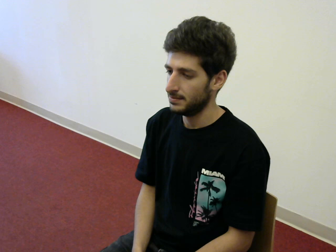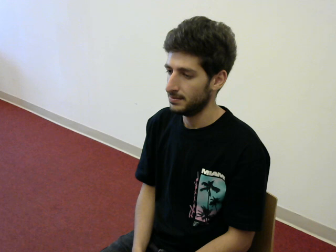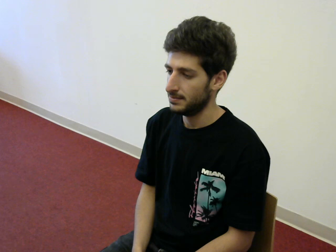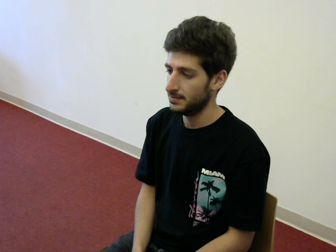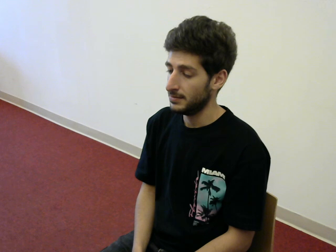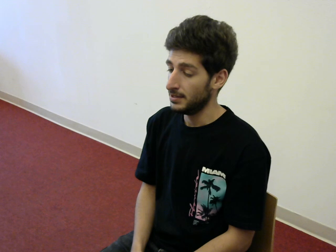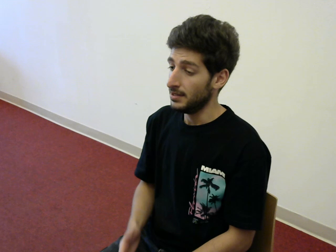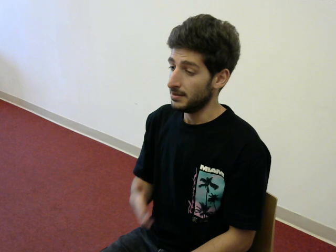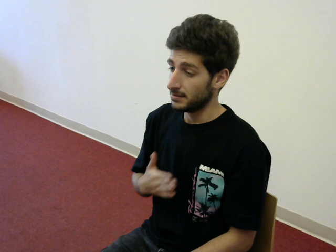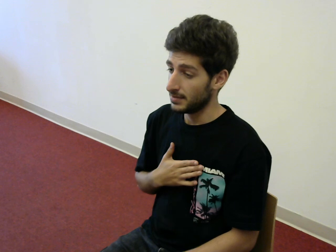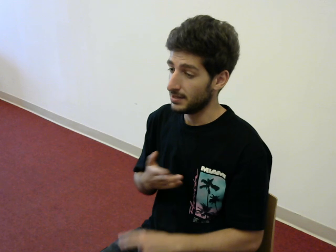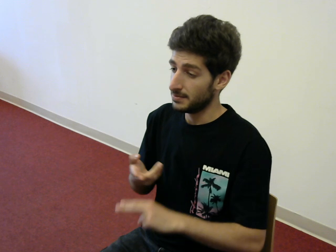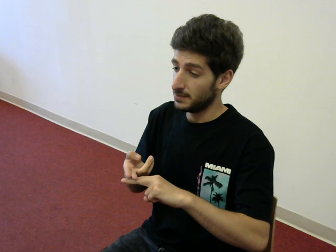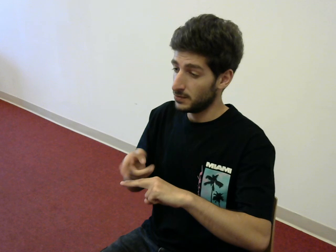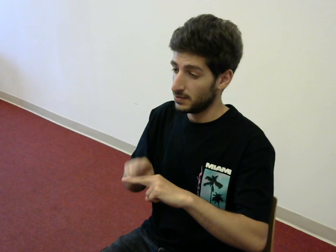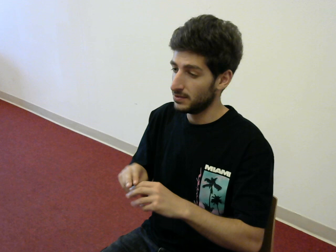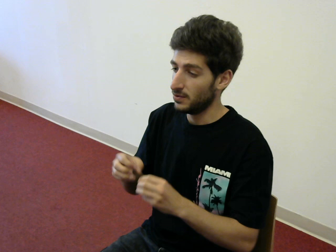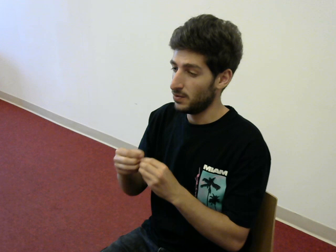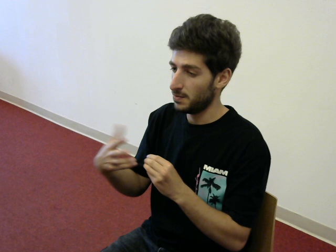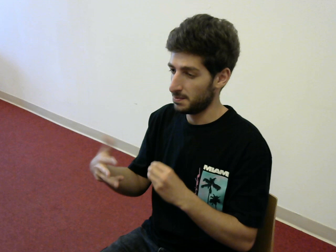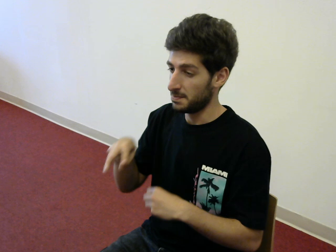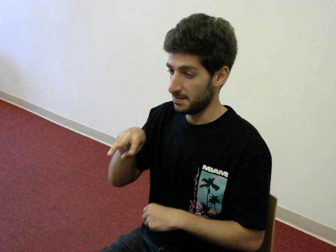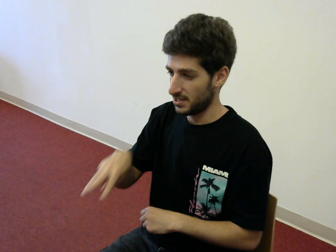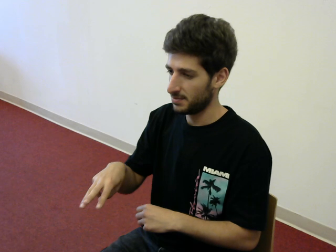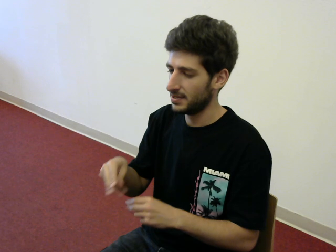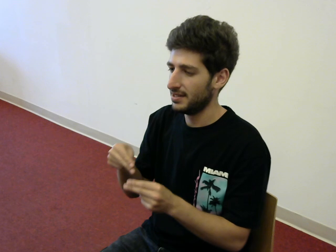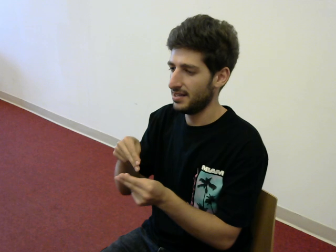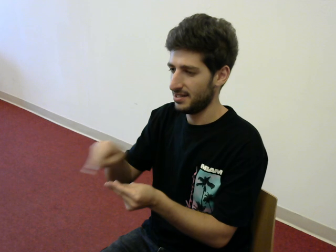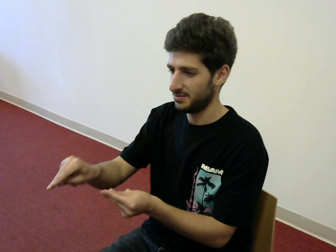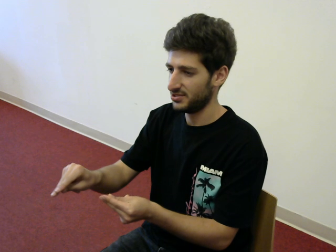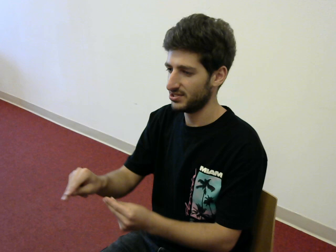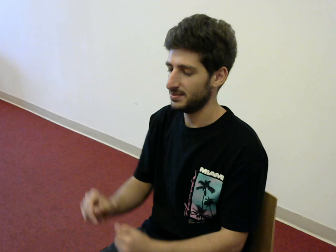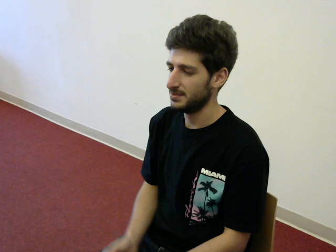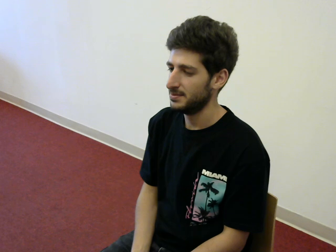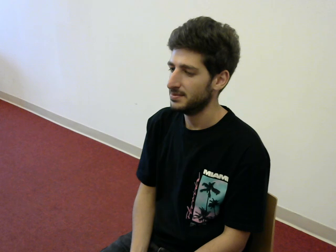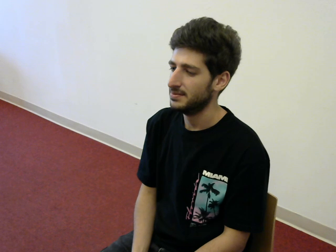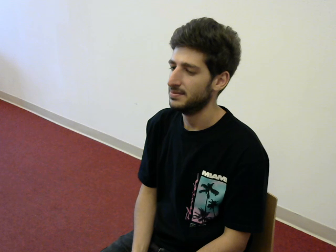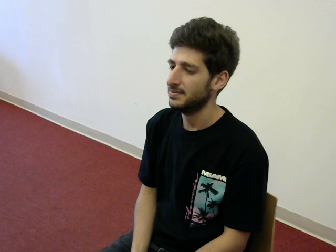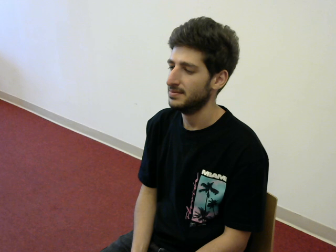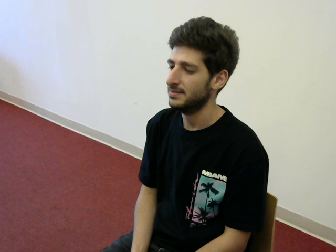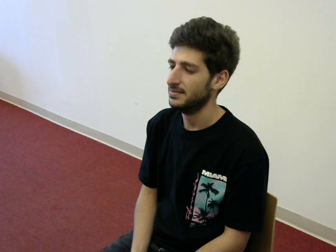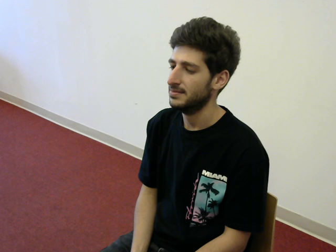Mən bunu 15 manata almışam